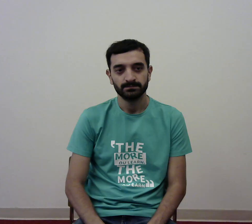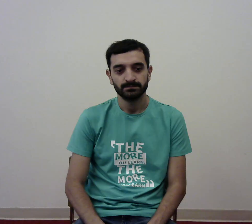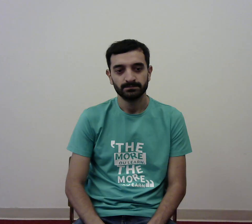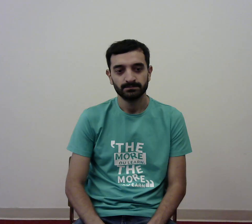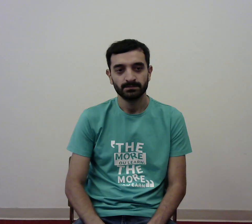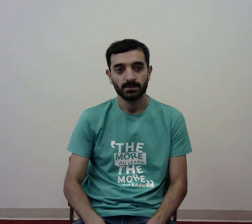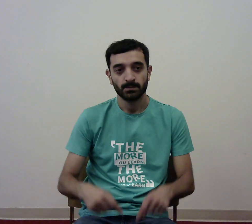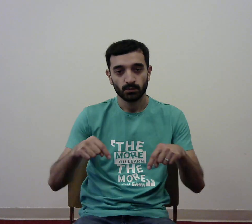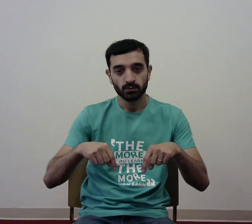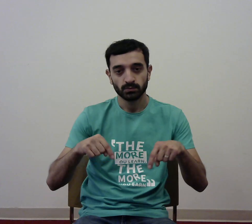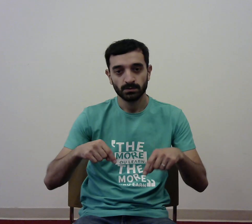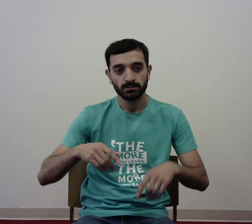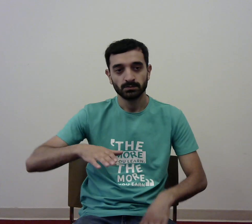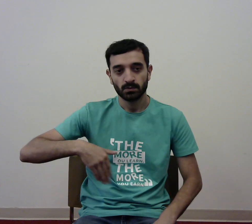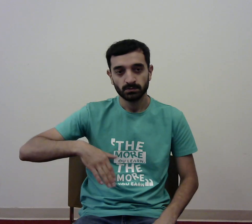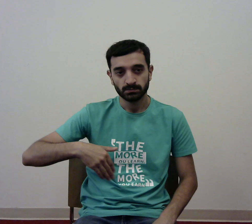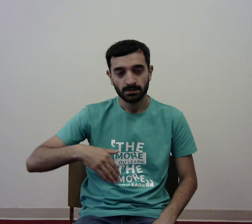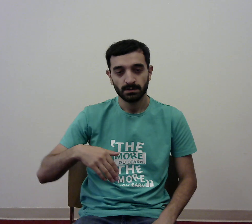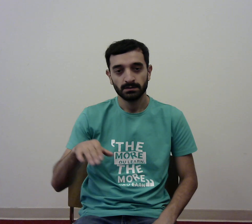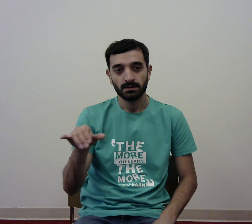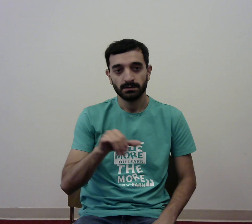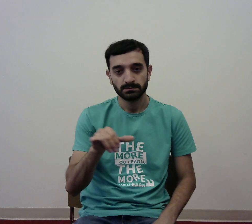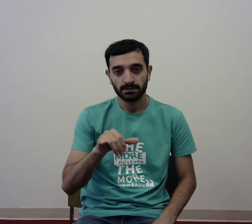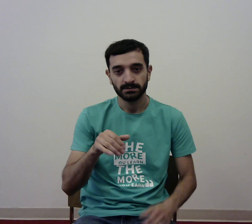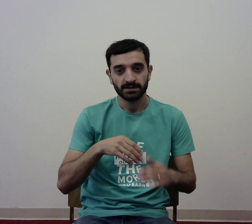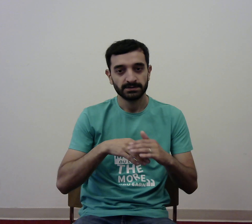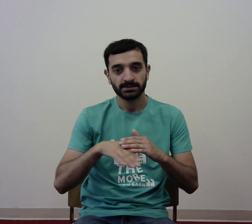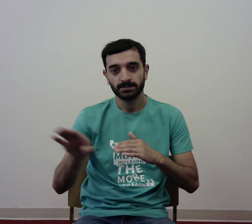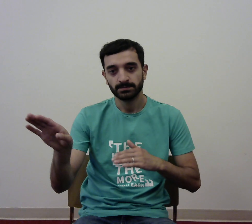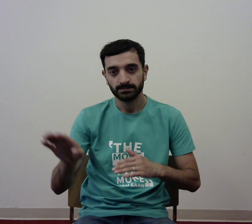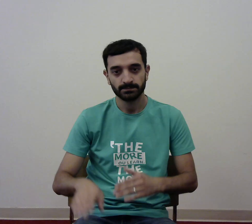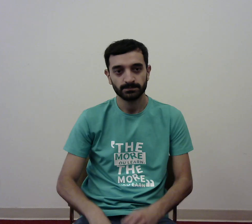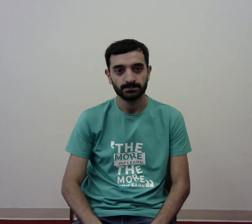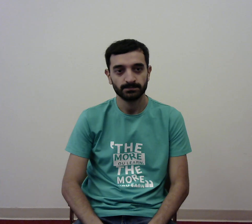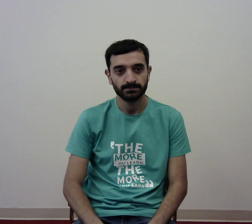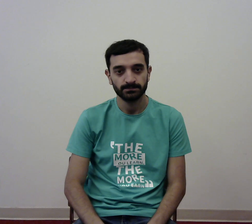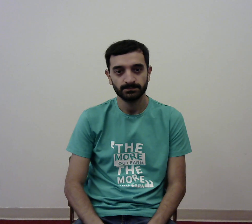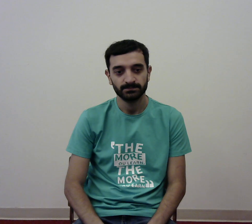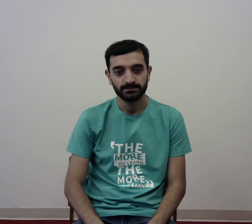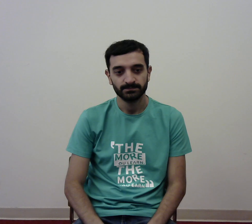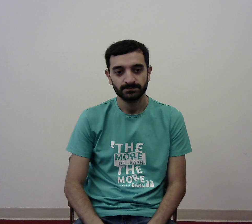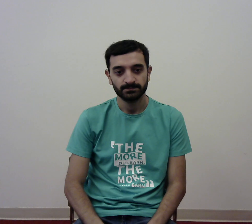Burdan sonra hara getməliyəm?